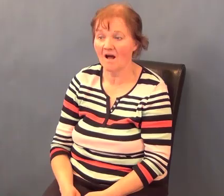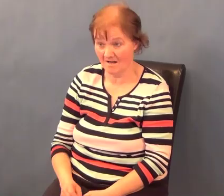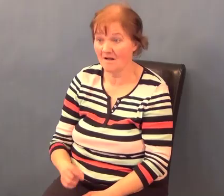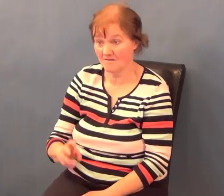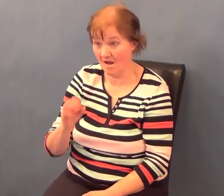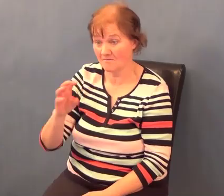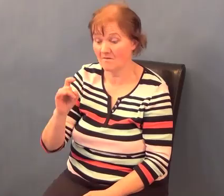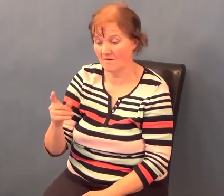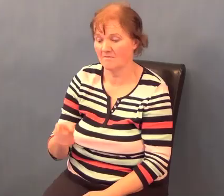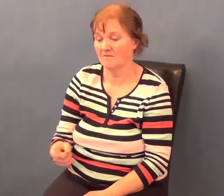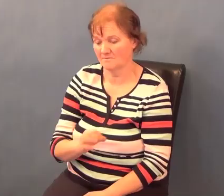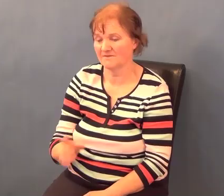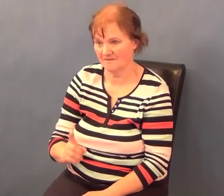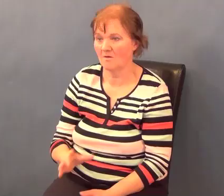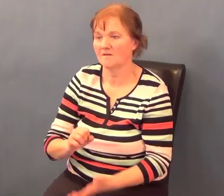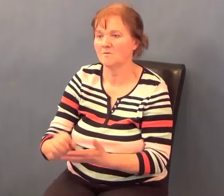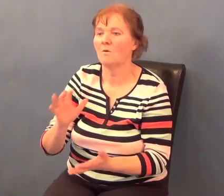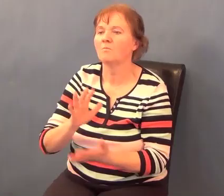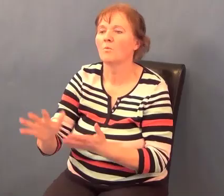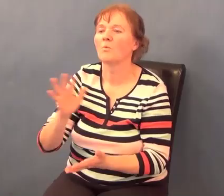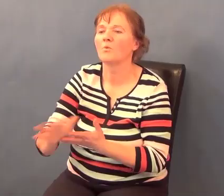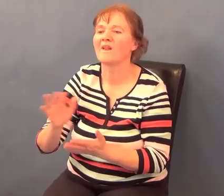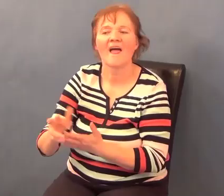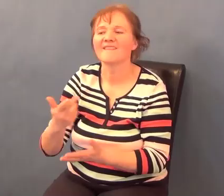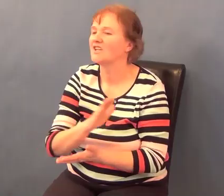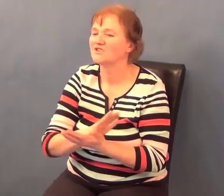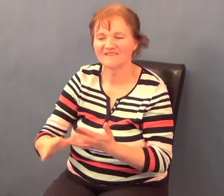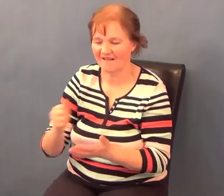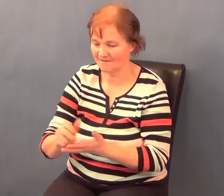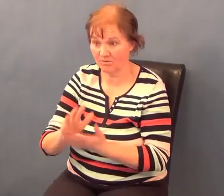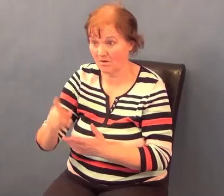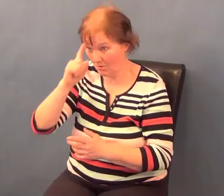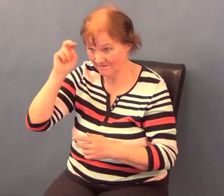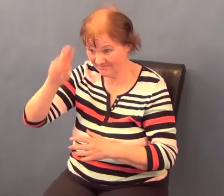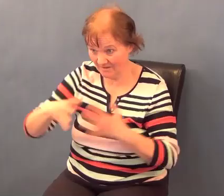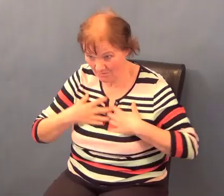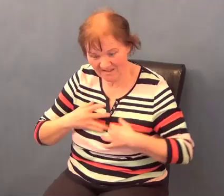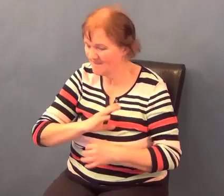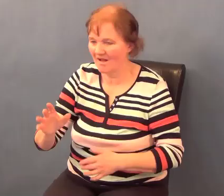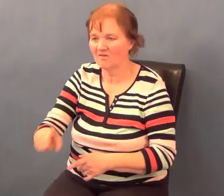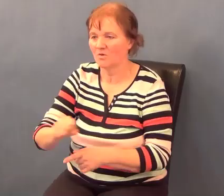Tak ,to jest specjalnie, ponieważ jest brudne, nie czyste, jak jest brudne, to ludzie nie mogą iść się kąpać.